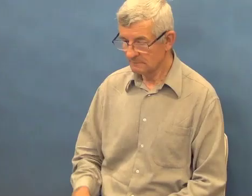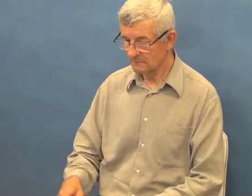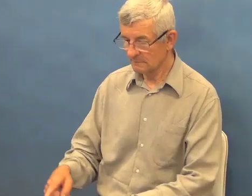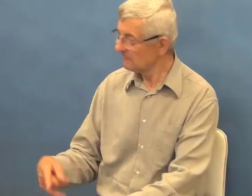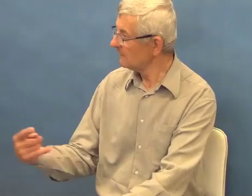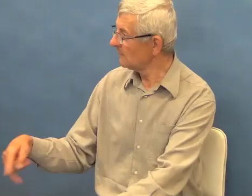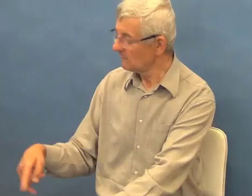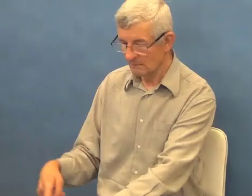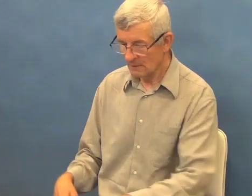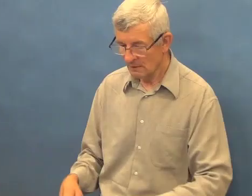Tego nie było.